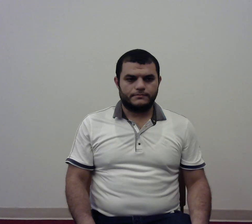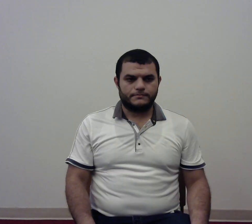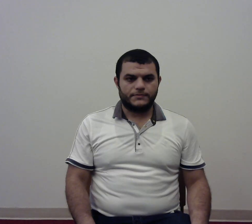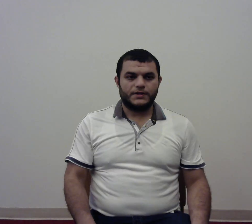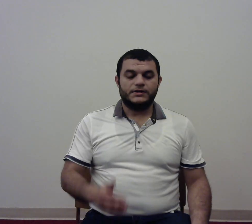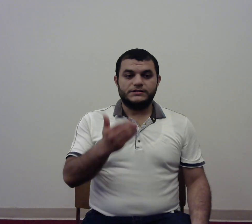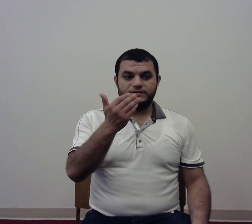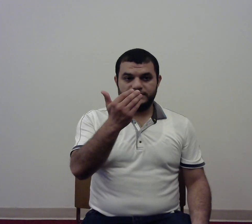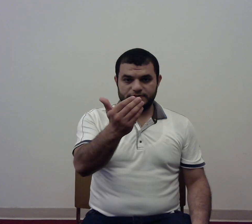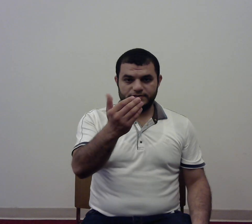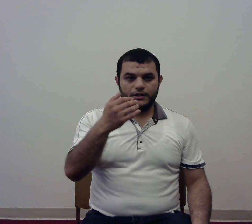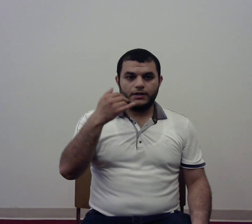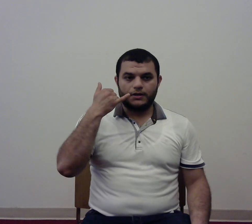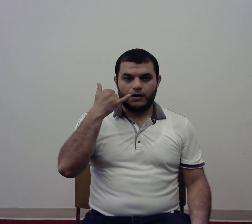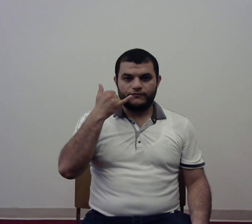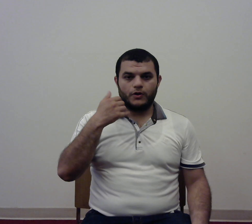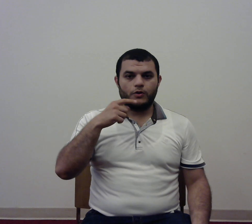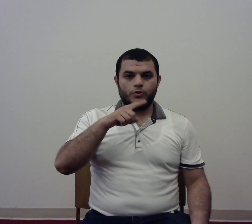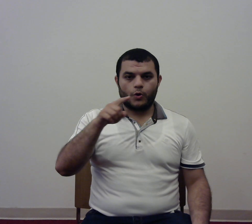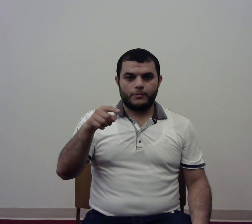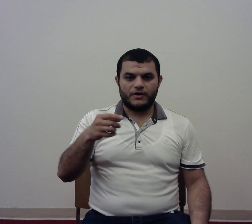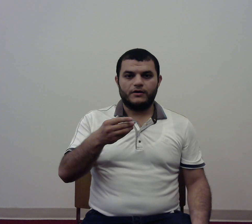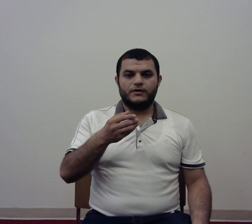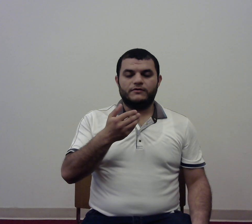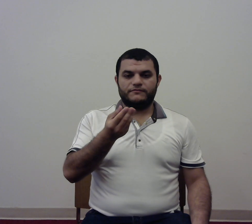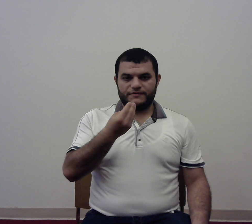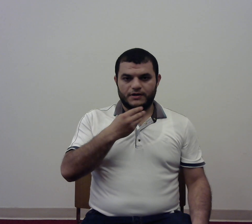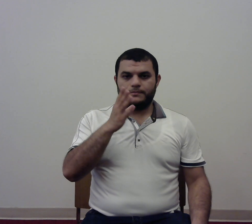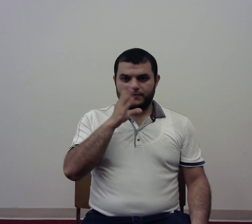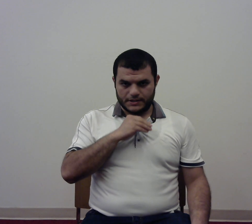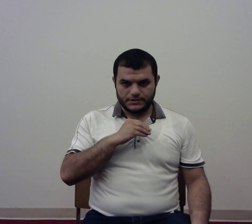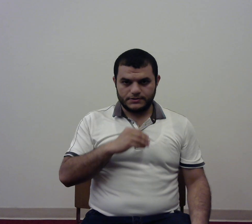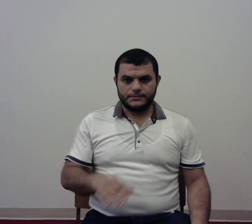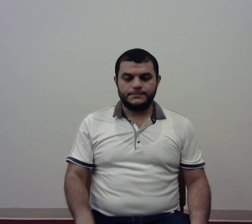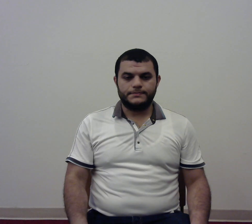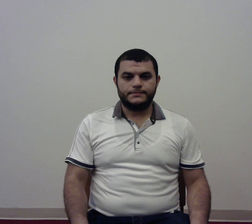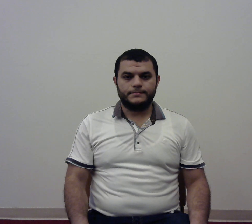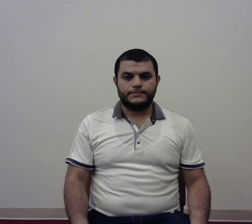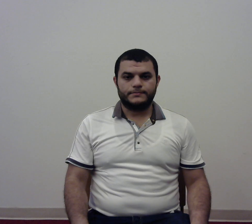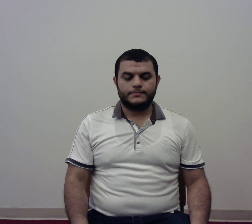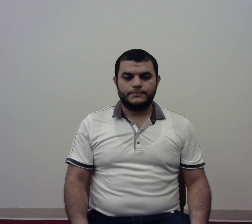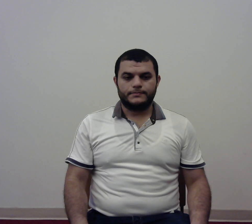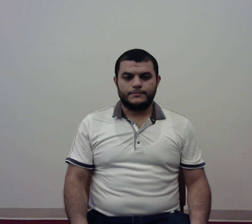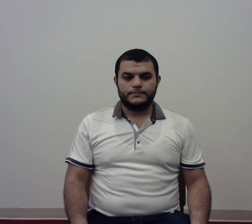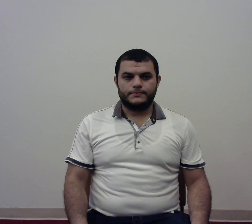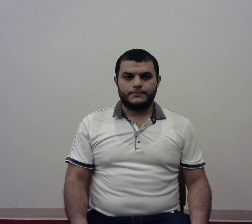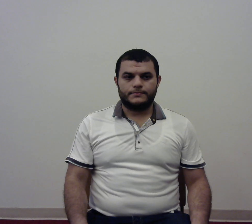Siz telefon nömrənizi verə bilərsinizmi?